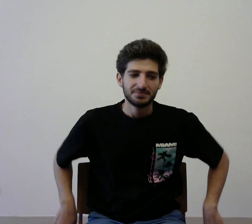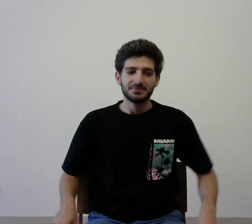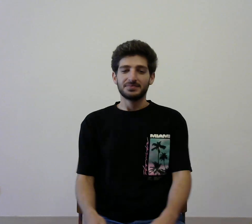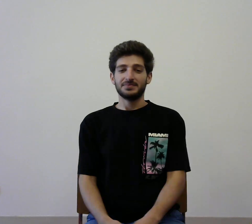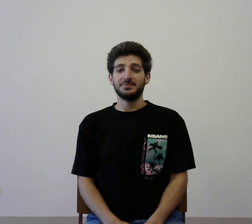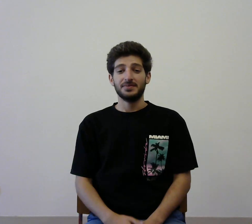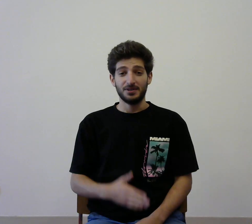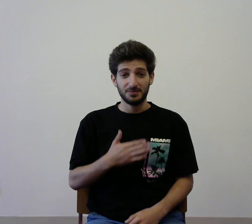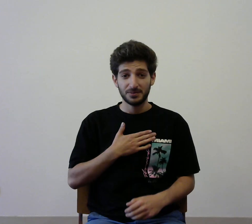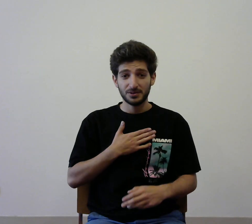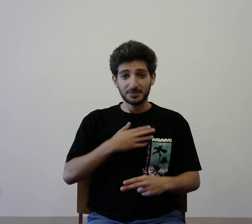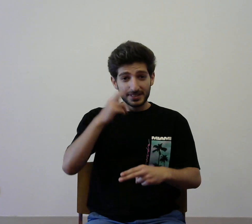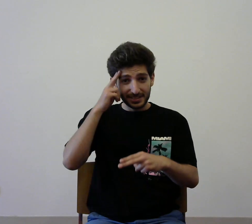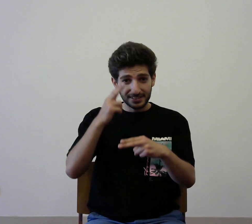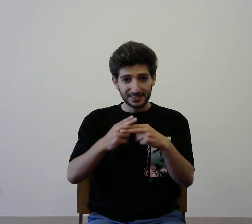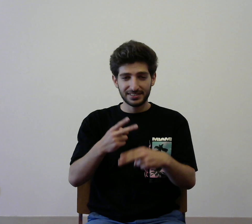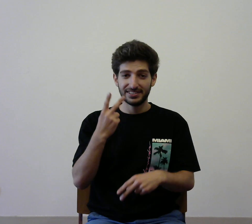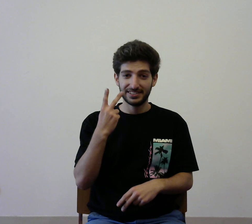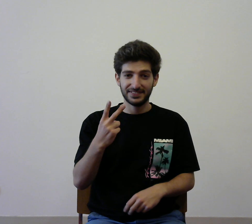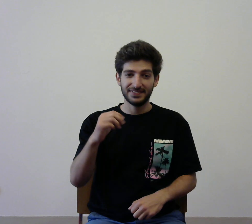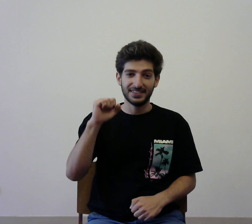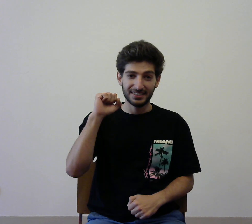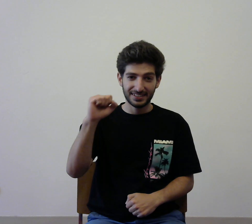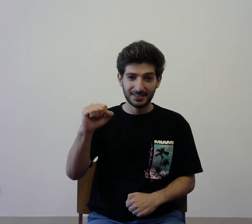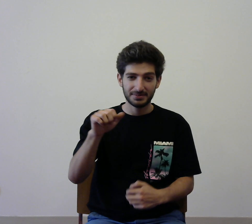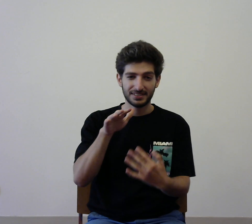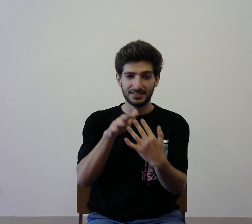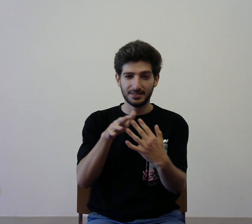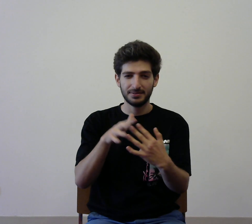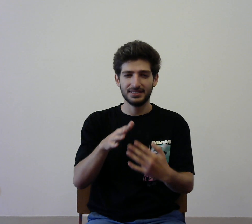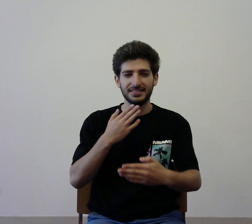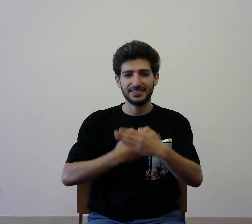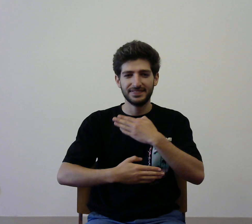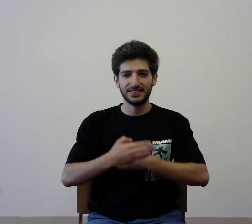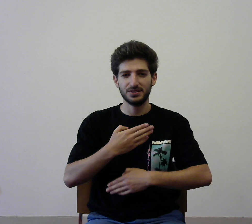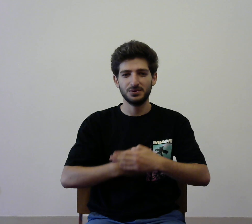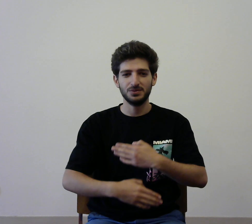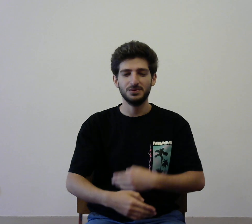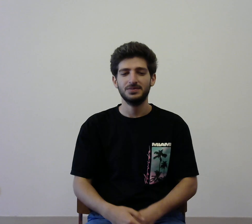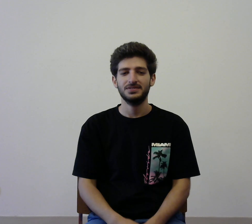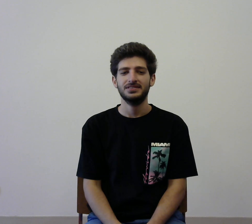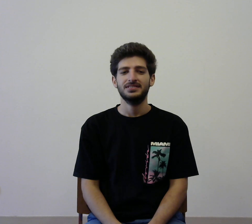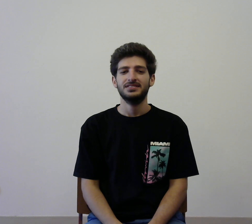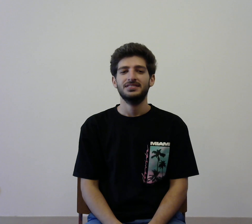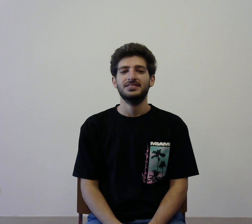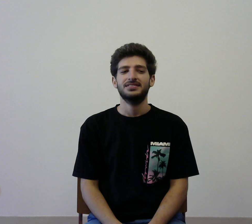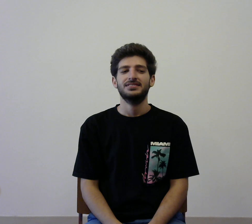Mənim qardaşım 2-ci Qarabağ müharibəsinin qazisidir